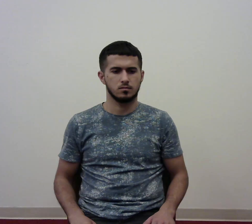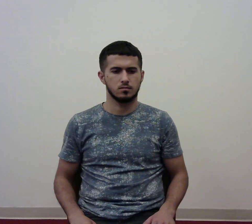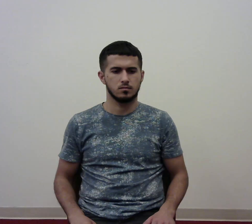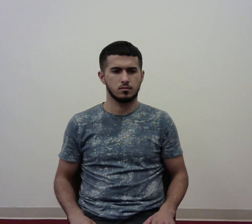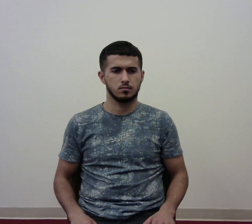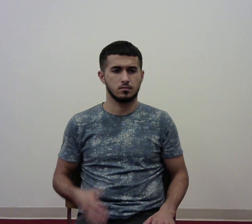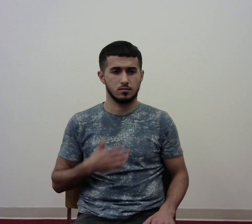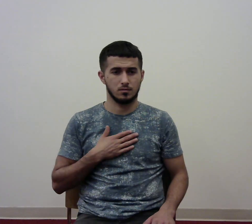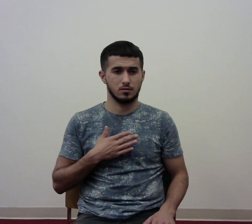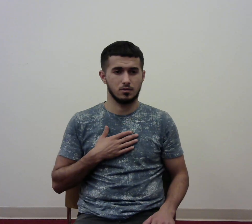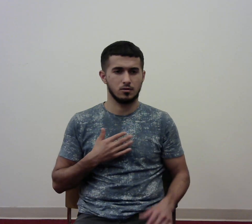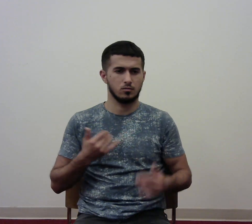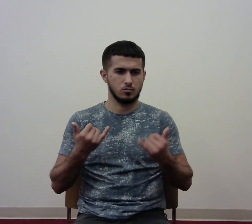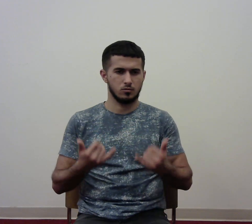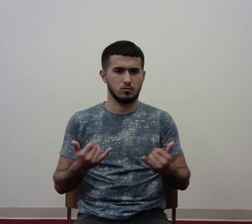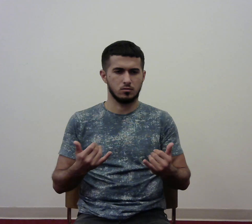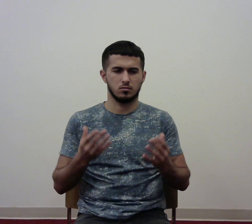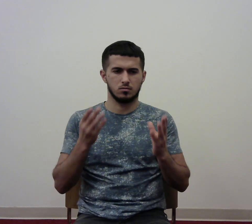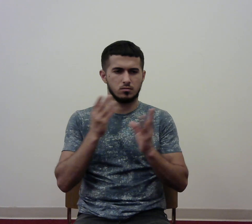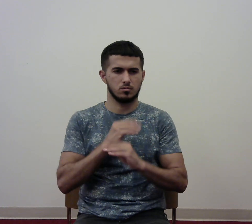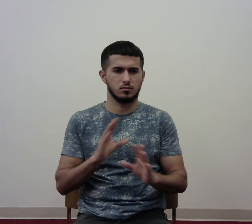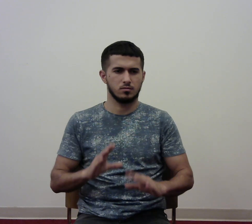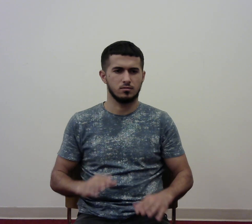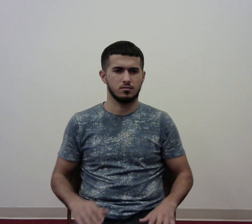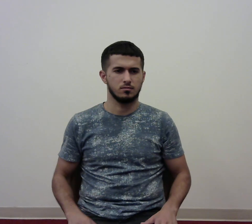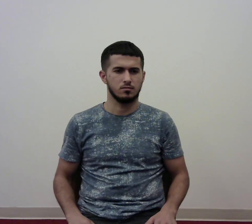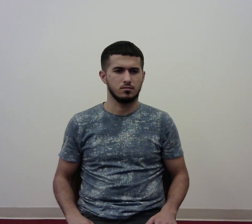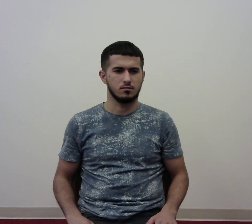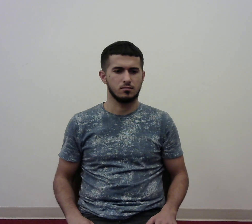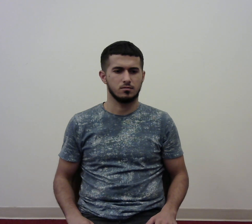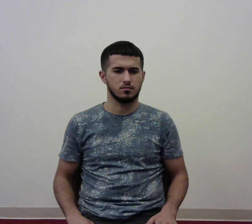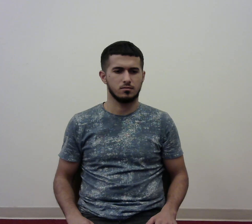Məndə bu gün alınmır